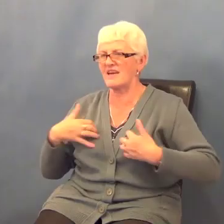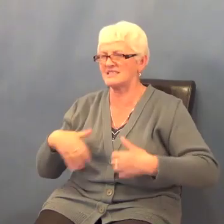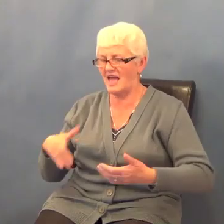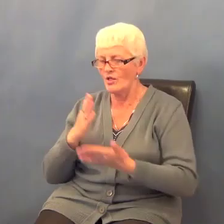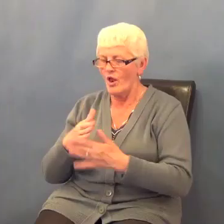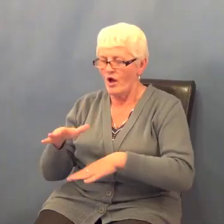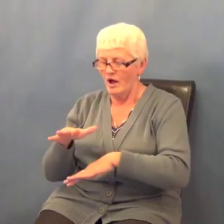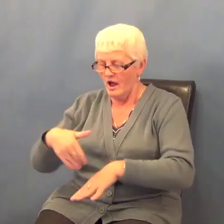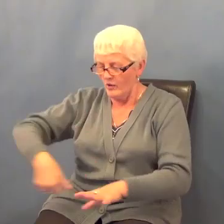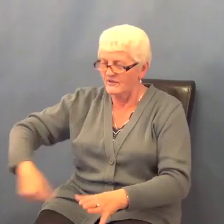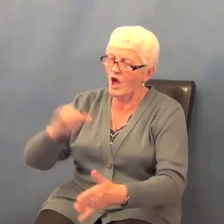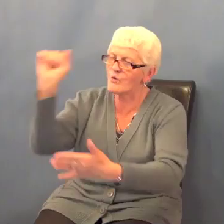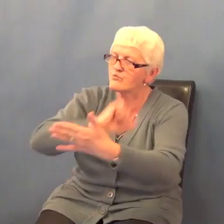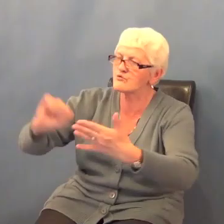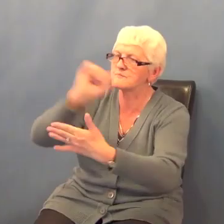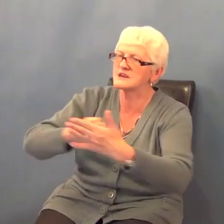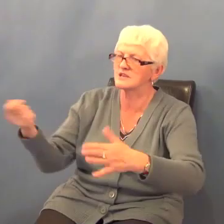Tylko umyć z wiaderka.